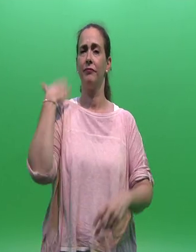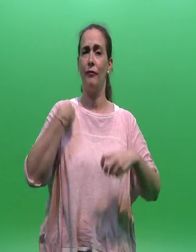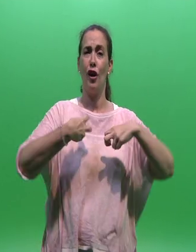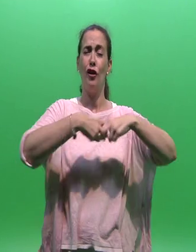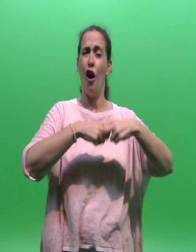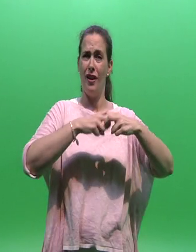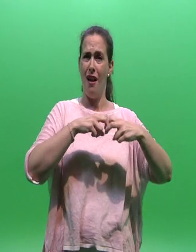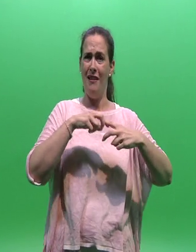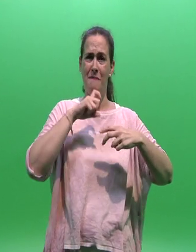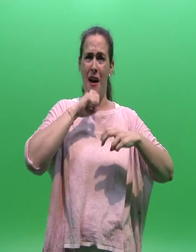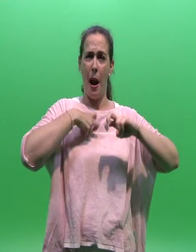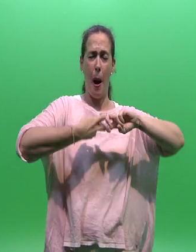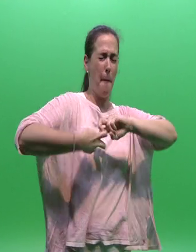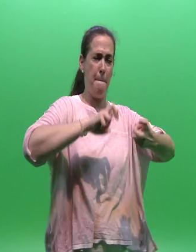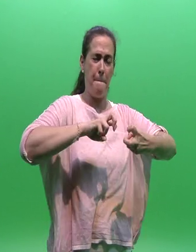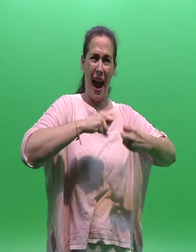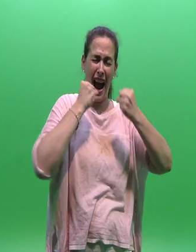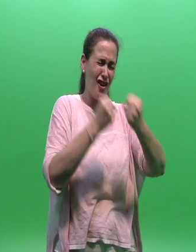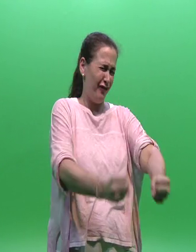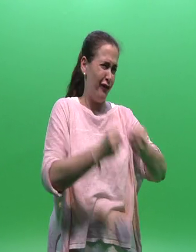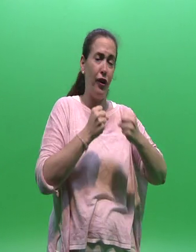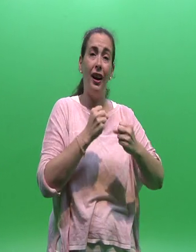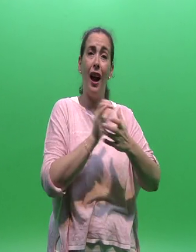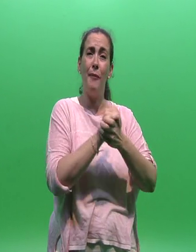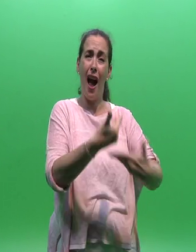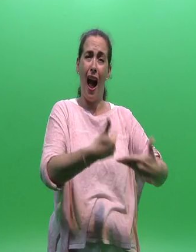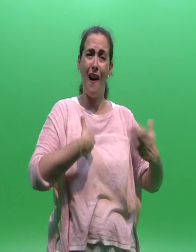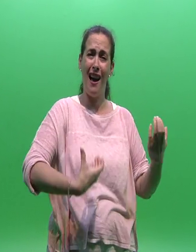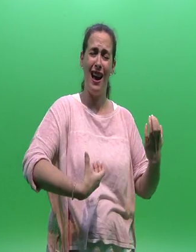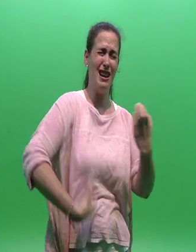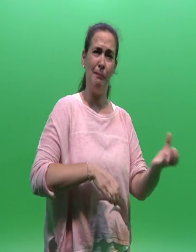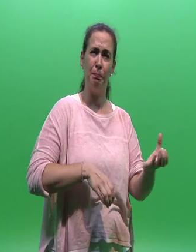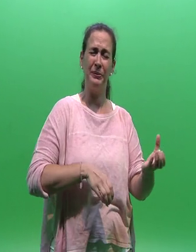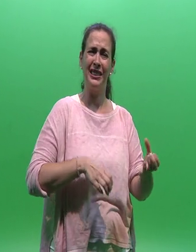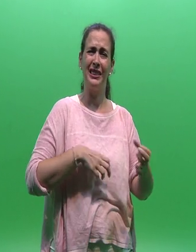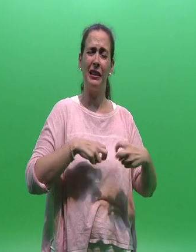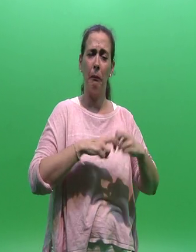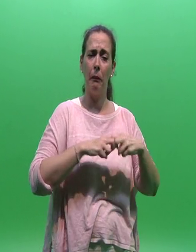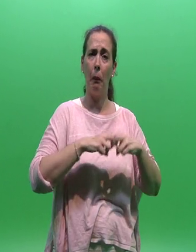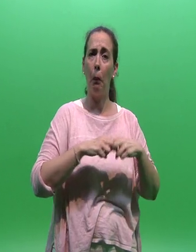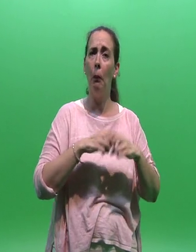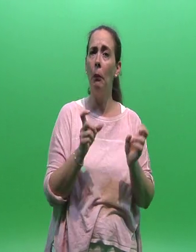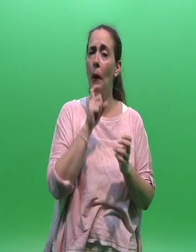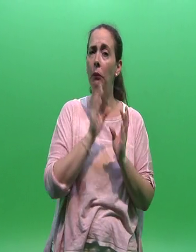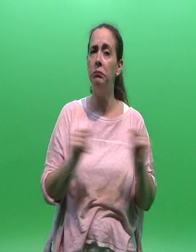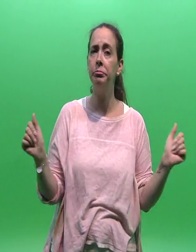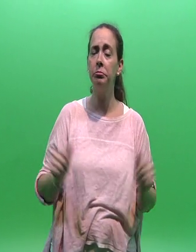Ahir em vaig fer mal al genoll perquè me'l vaig torçar i un amic em va ajudar a posar-lo a lloc. Després el dolor va desaparèixer.